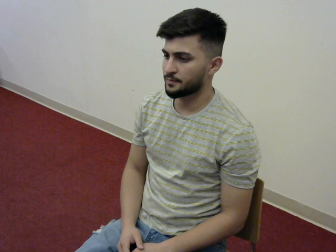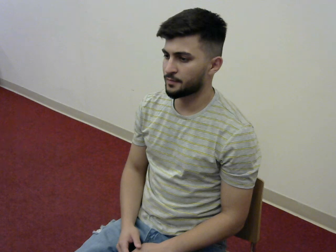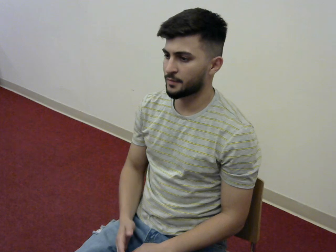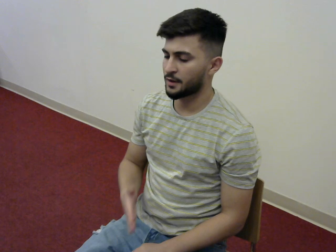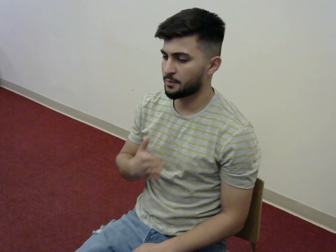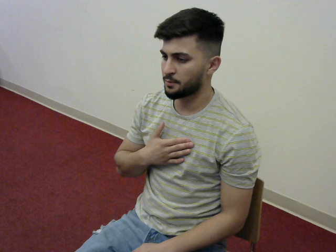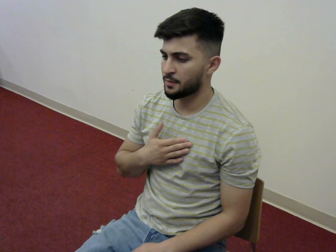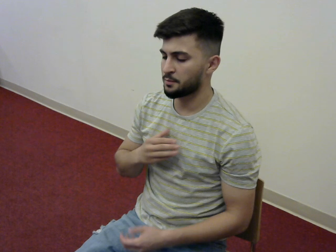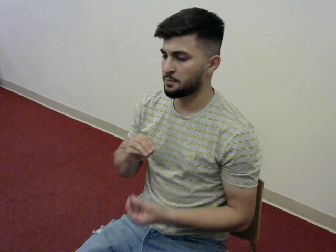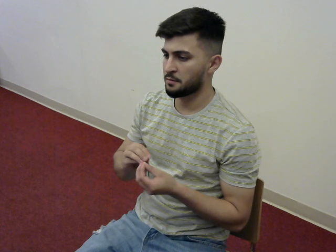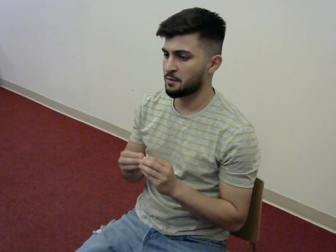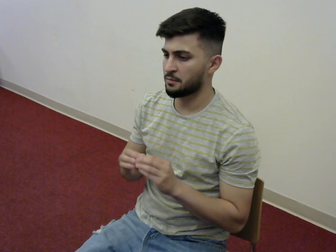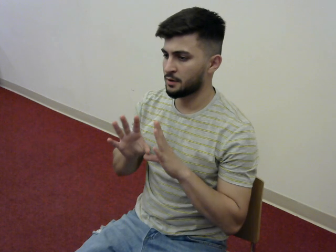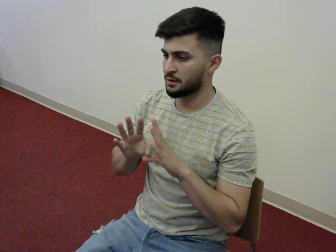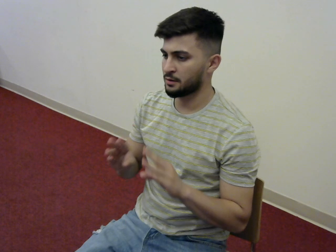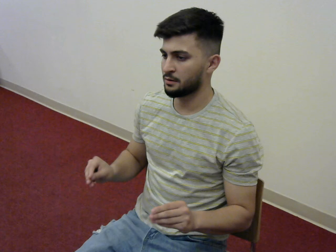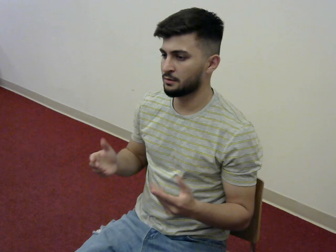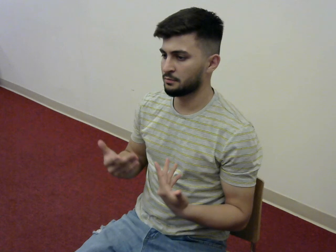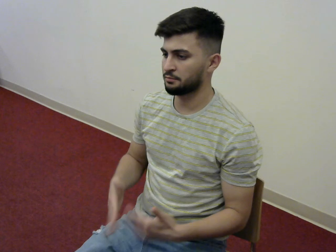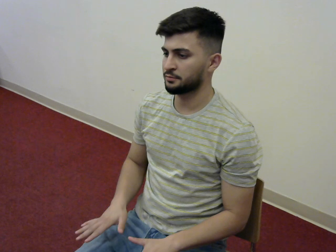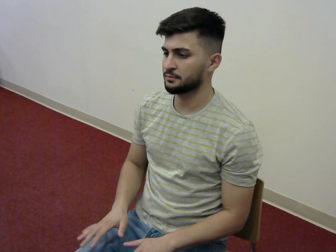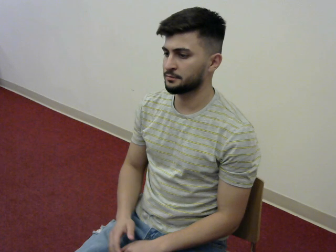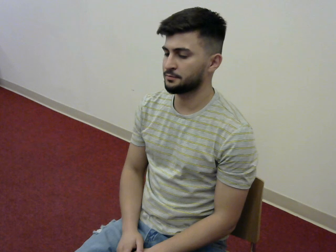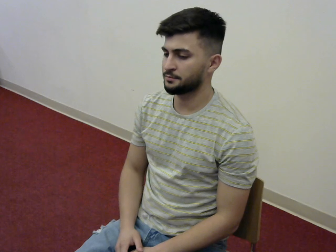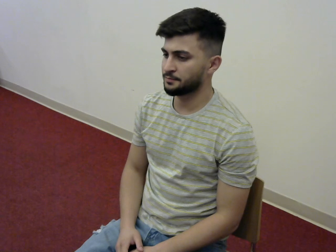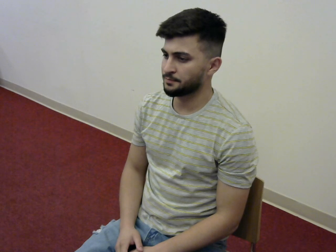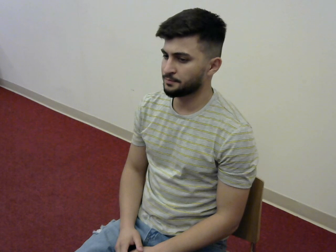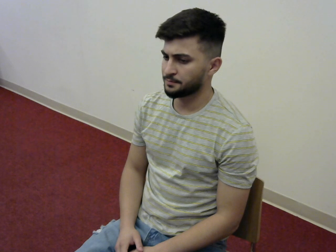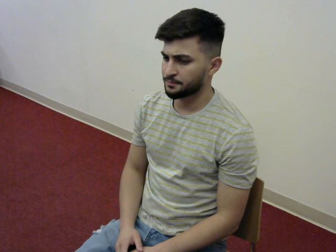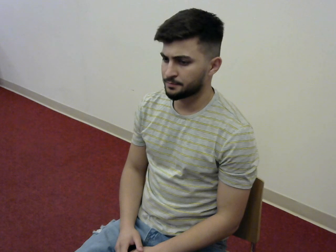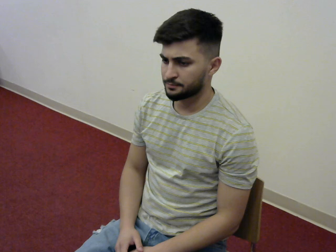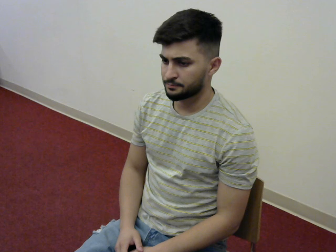Mənim problemim həll olundu